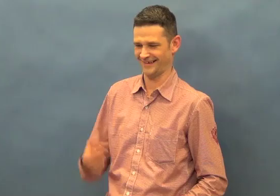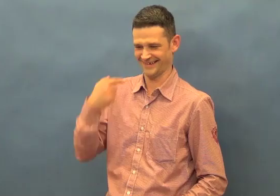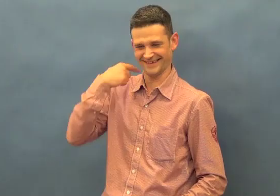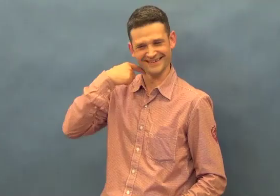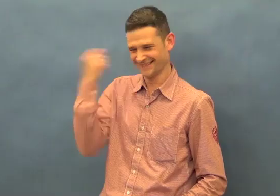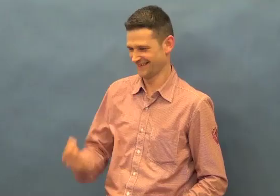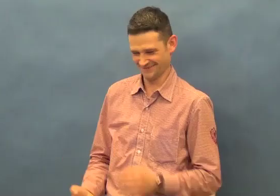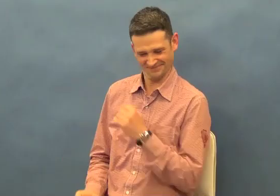To jakiś żart.